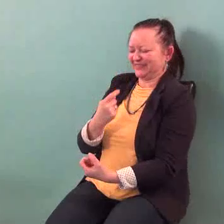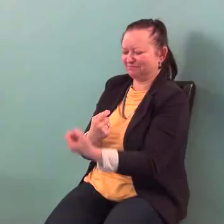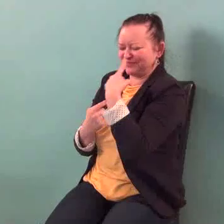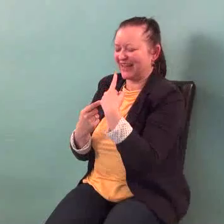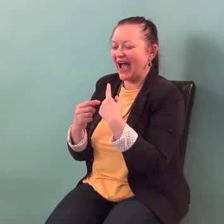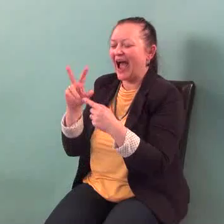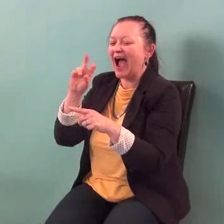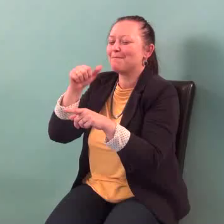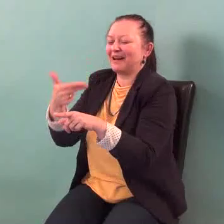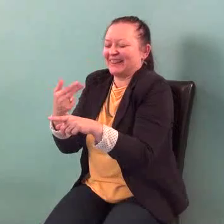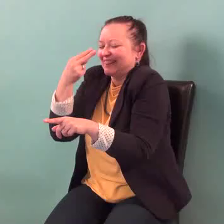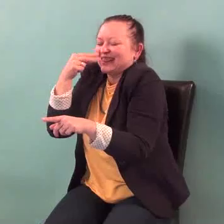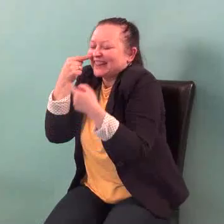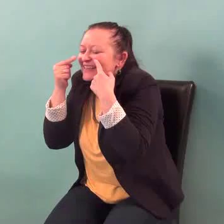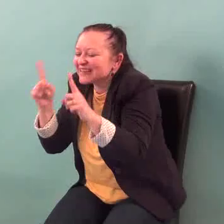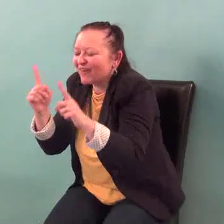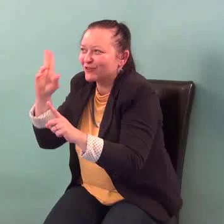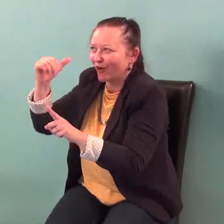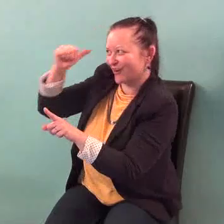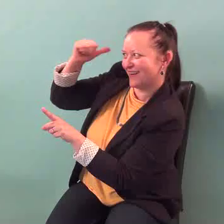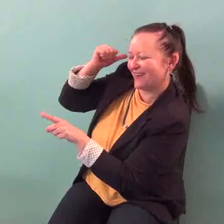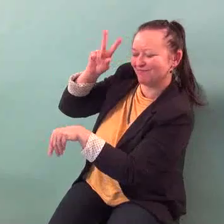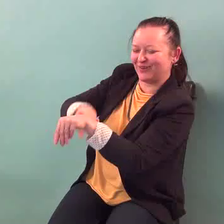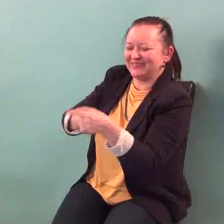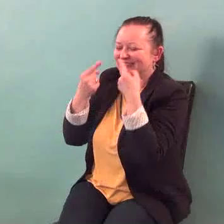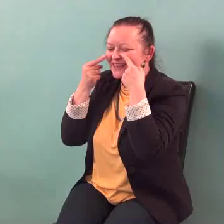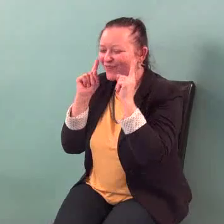Chaplin nie zauważa, że z tyłu za nim stał policjant.